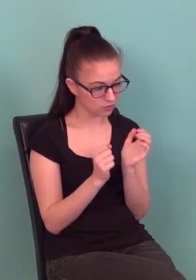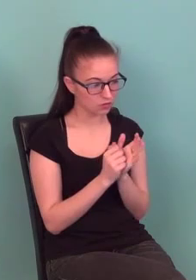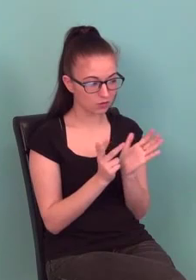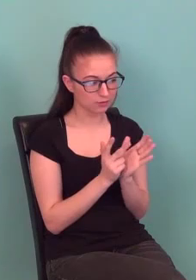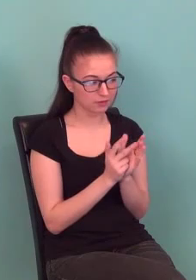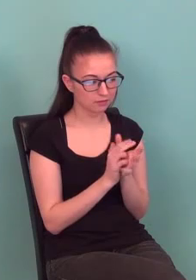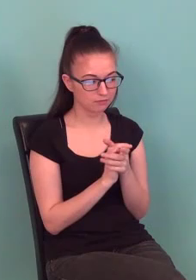Szesnasta, osiemnasta.